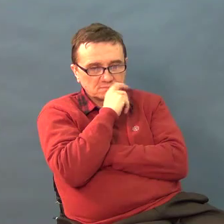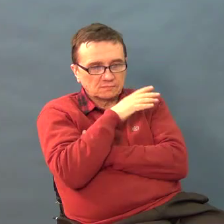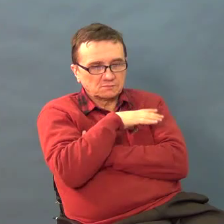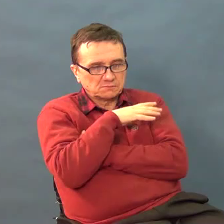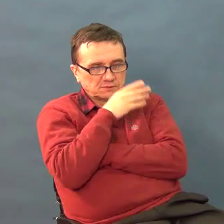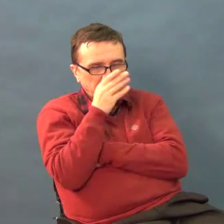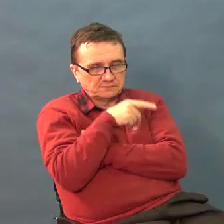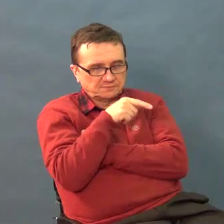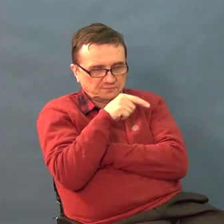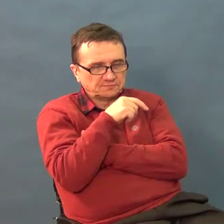Wąwóz nie jest bezpieczny.